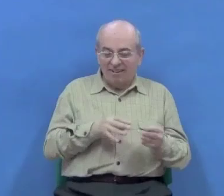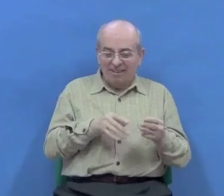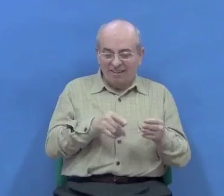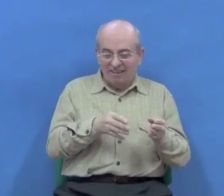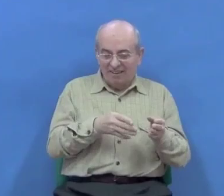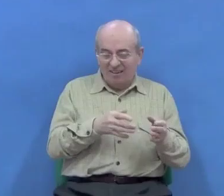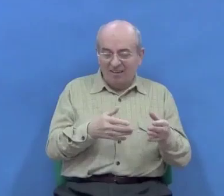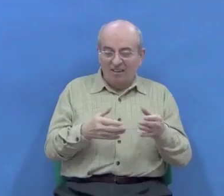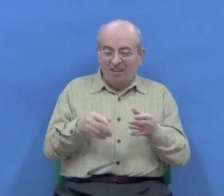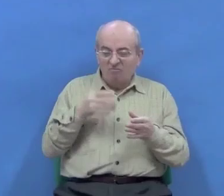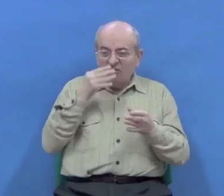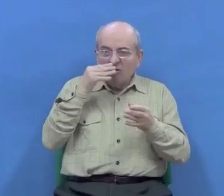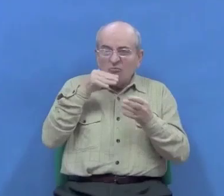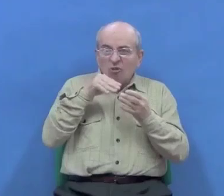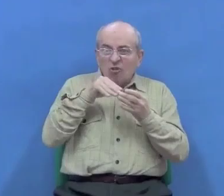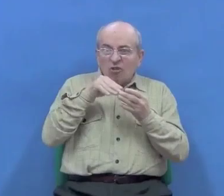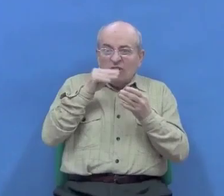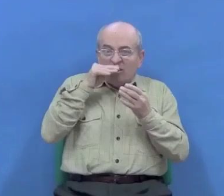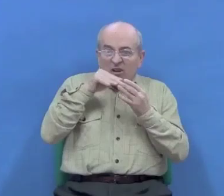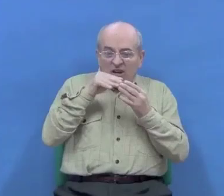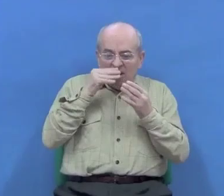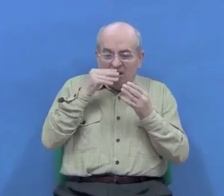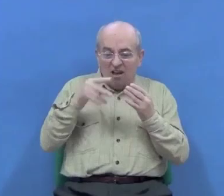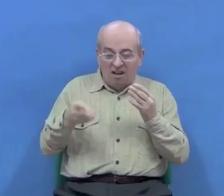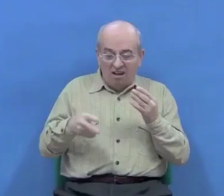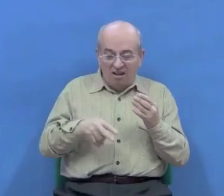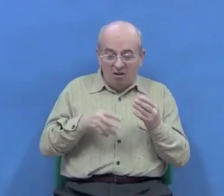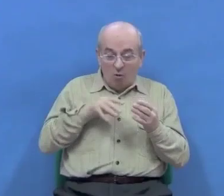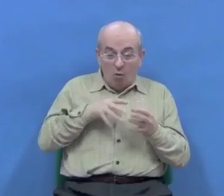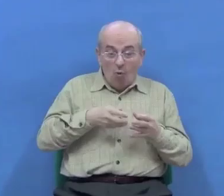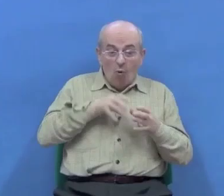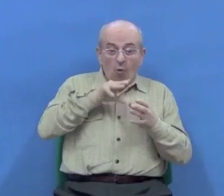Ryba i kot stykali się pyszczkami.